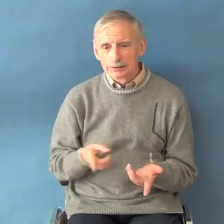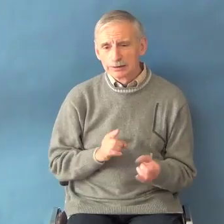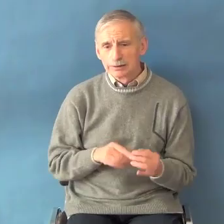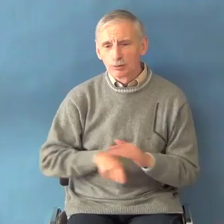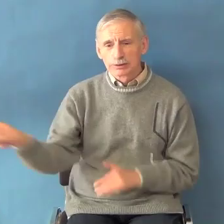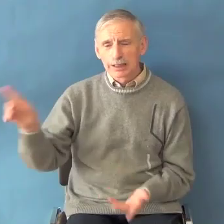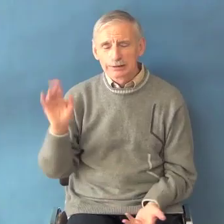Szybko uciekać.